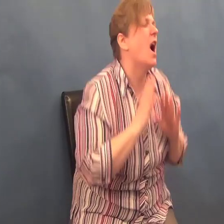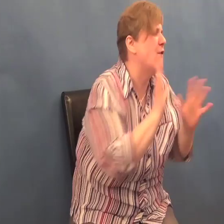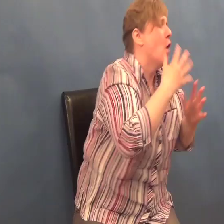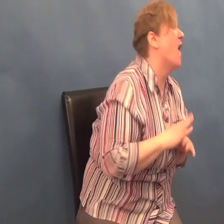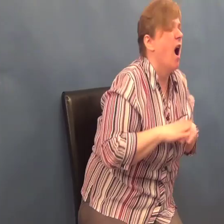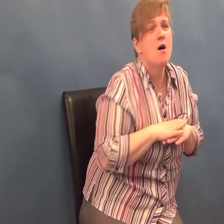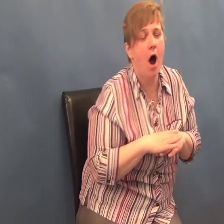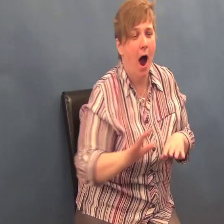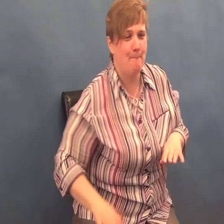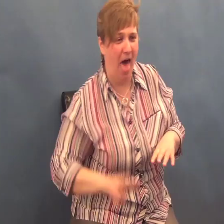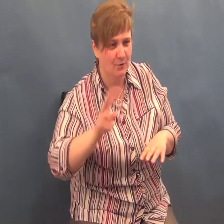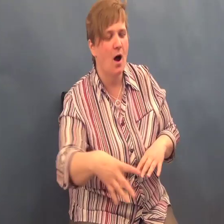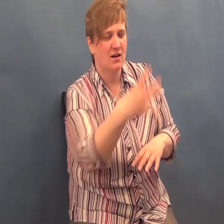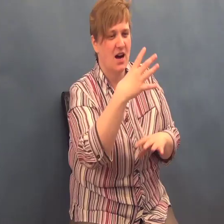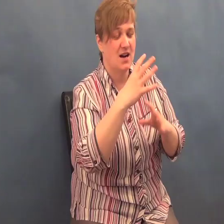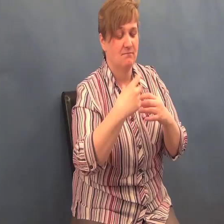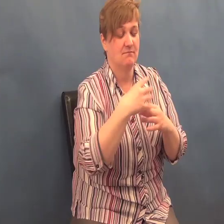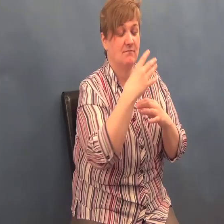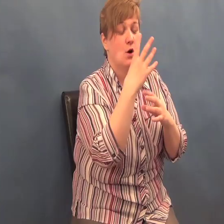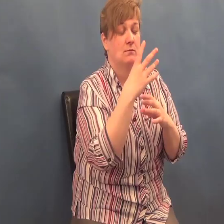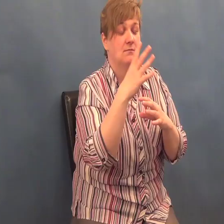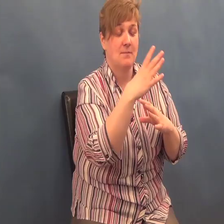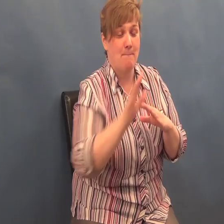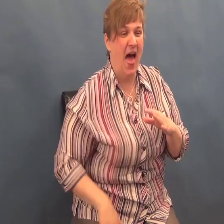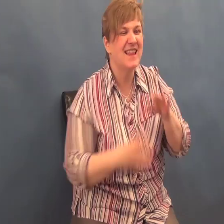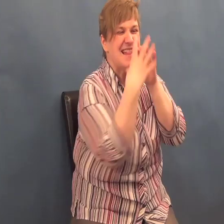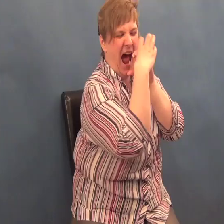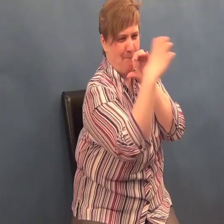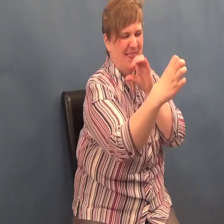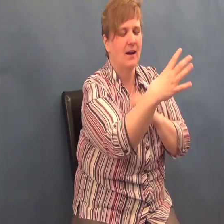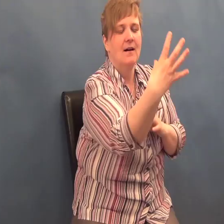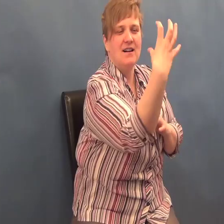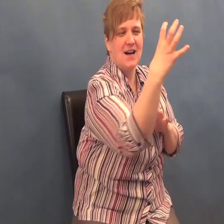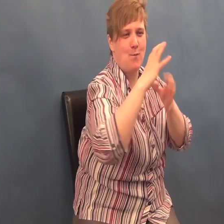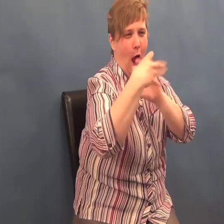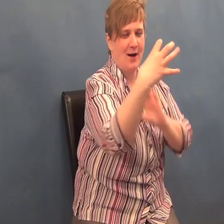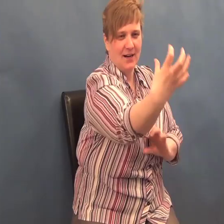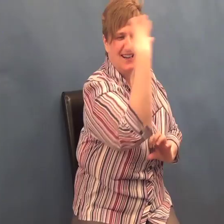A pies dalej chodził ze słoikiem wciśniętym na pysk.